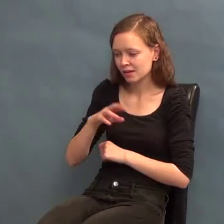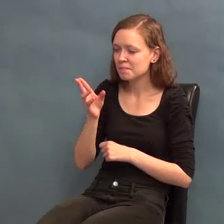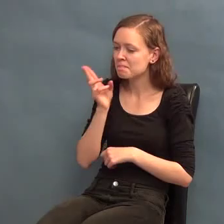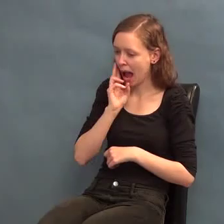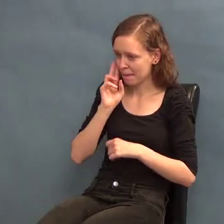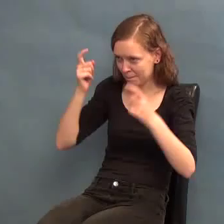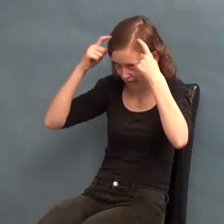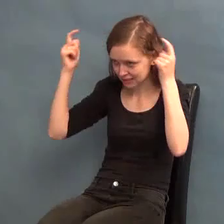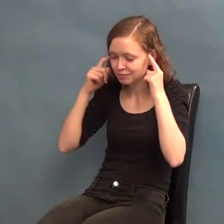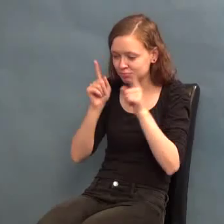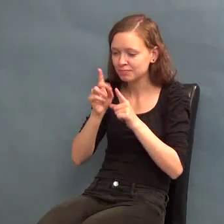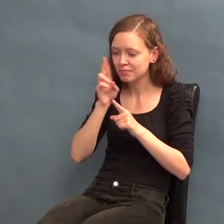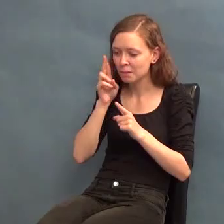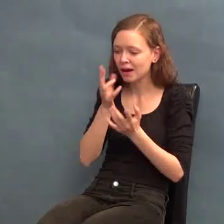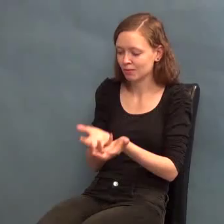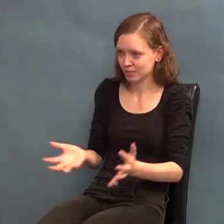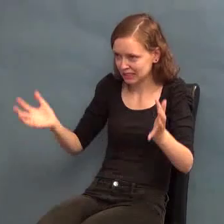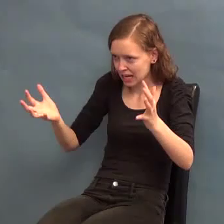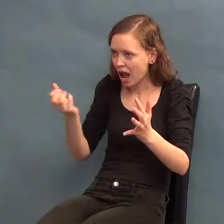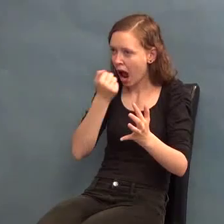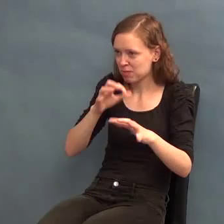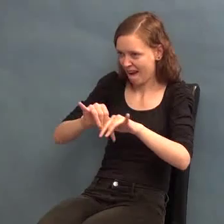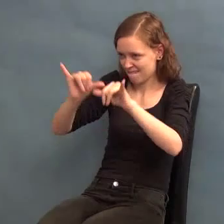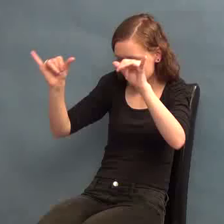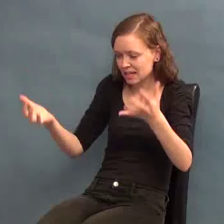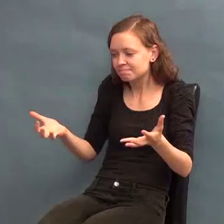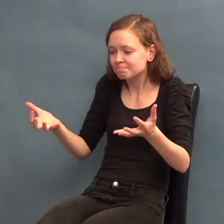Mama Myszka Miki niesie miskę pełną jabłek.